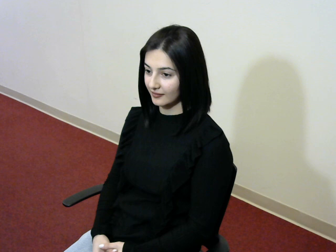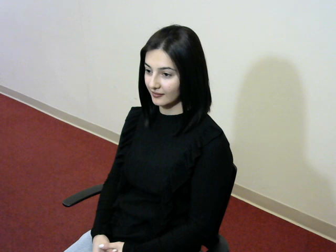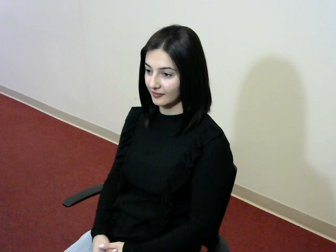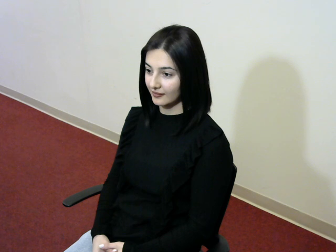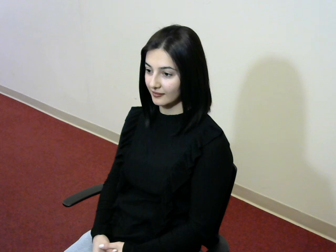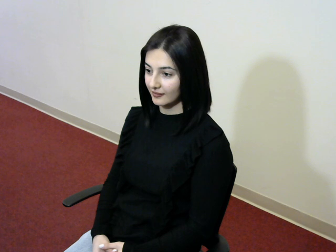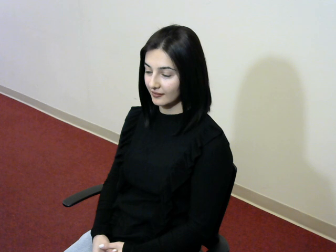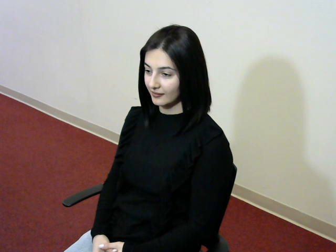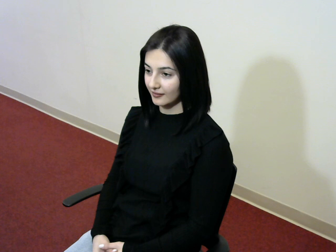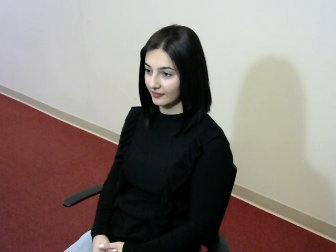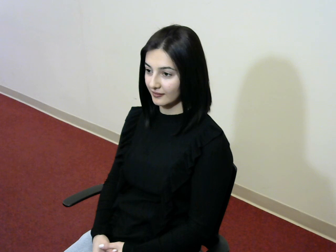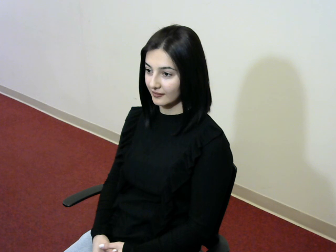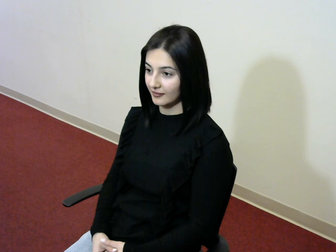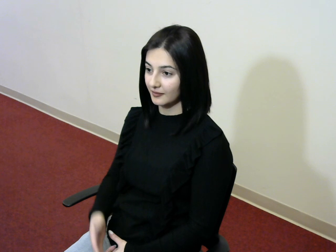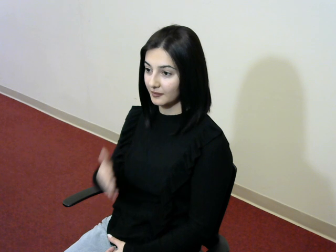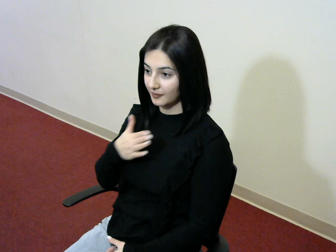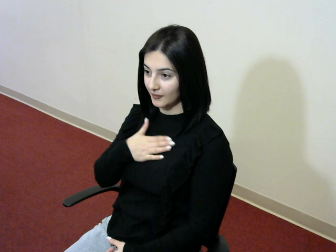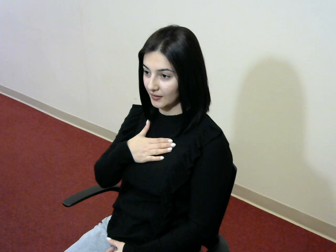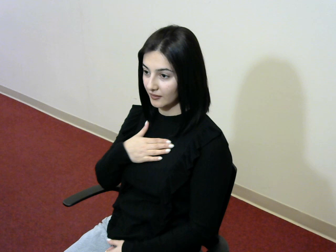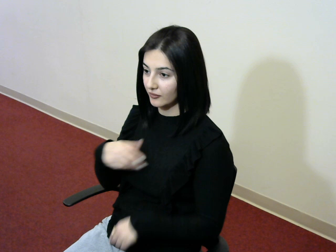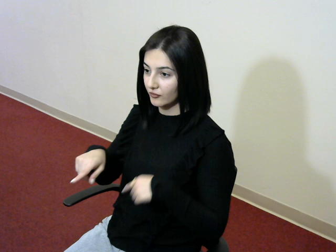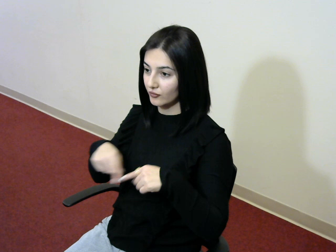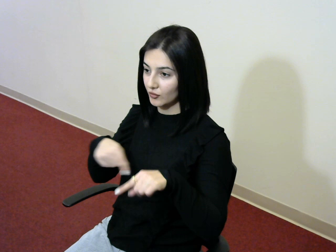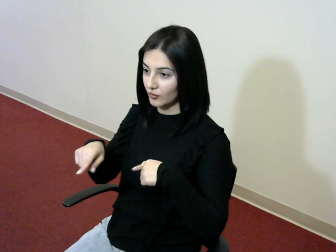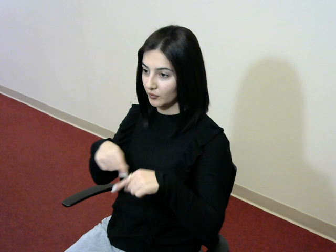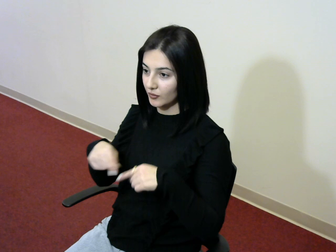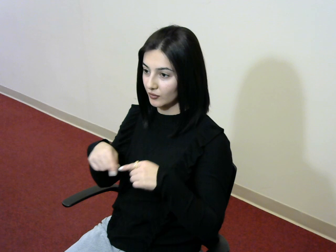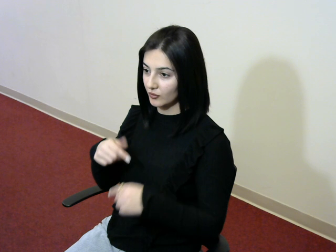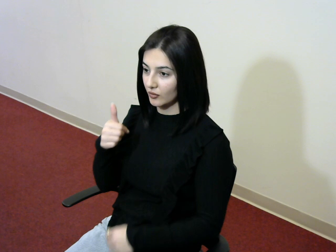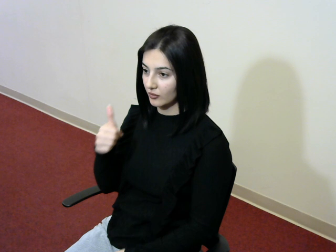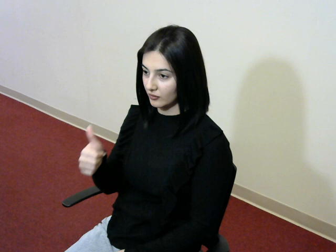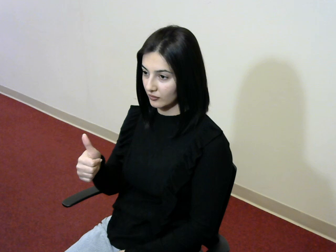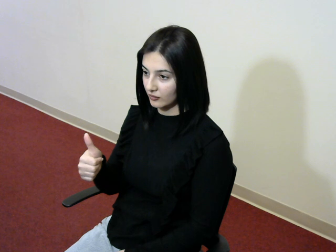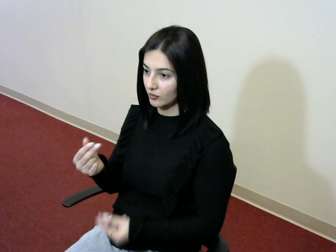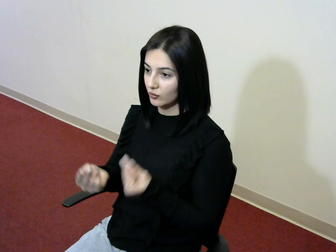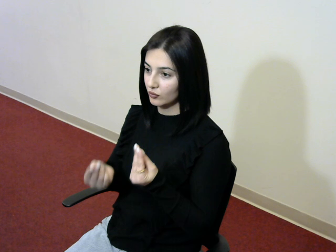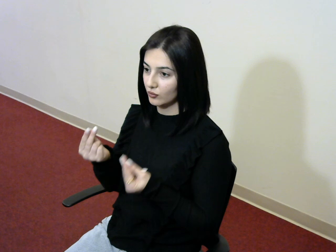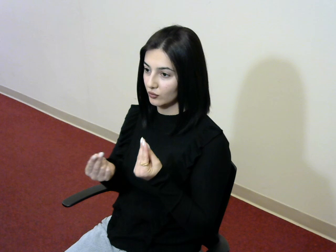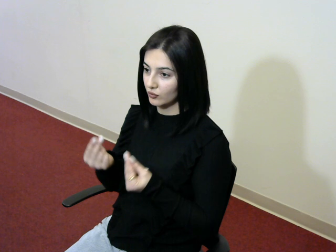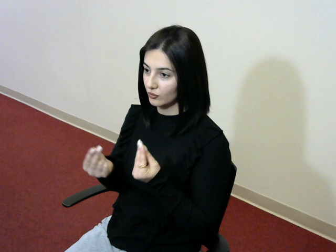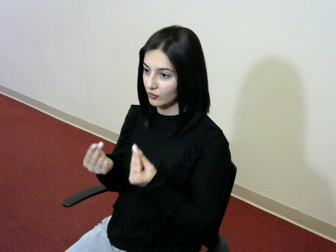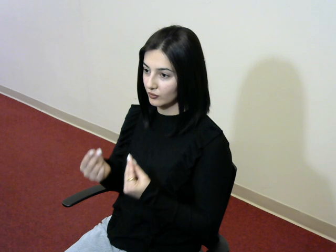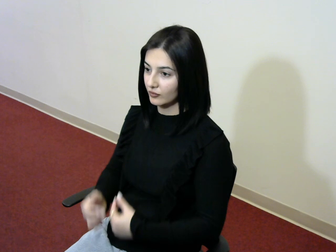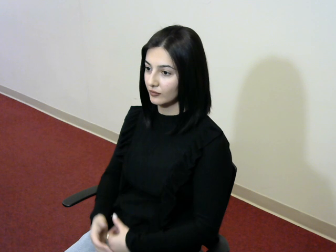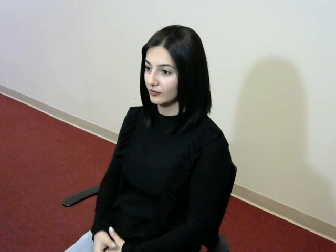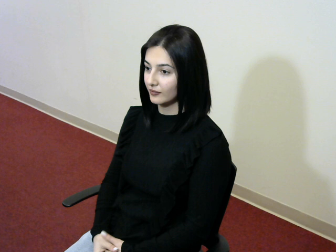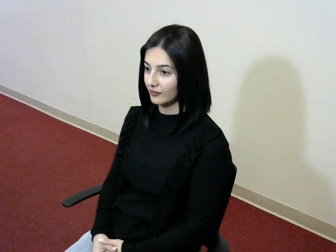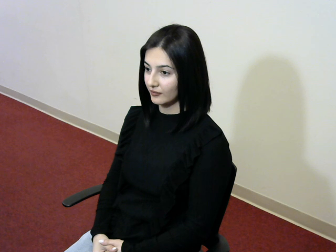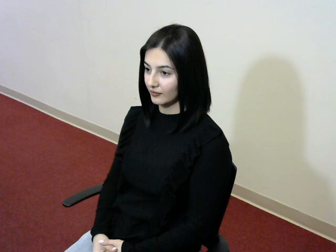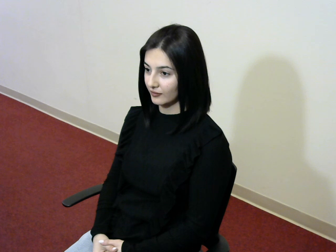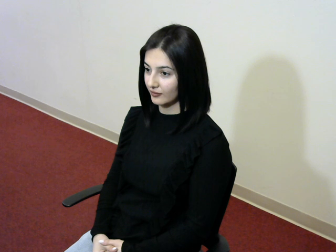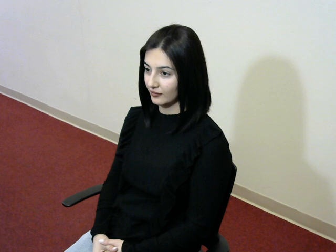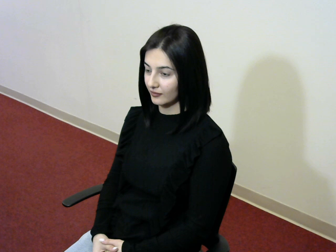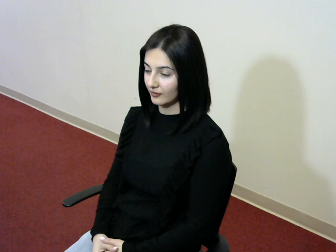Mən futbolu yaxşı oynayıram